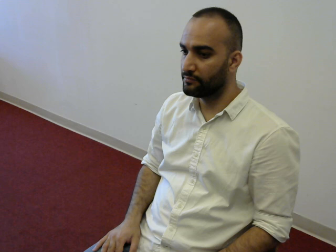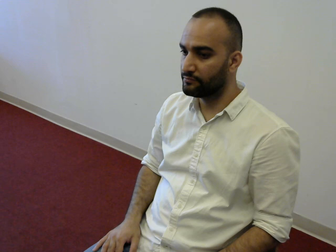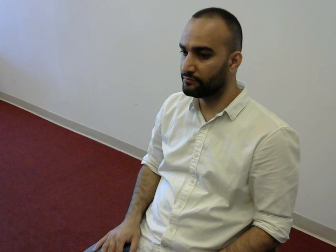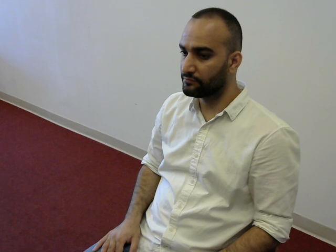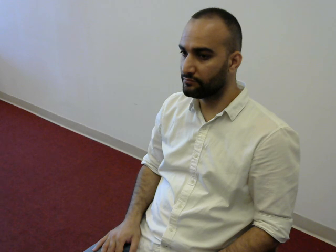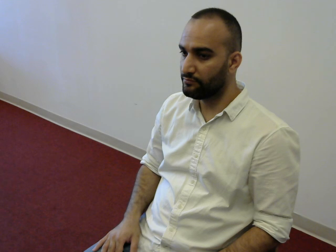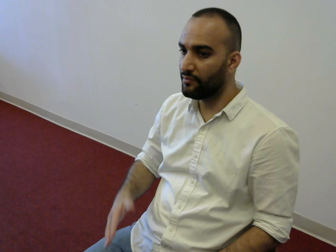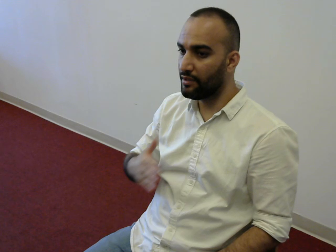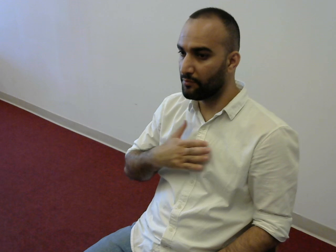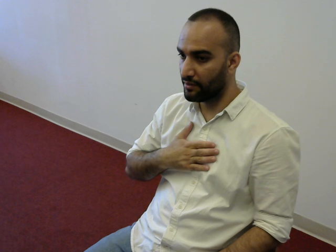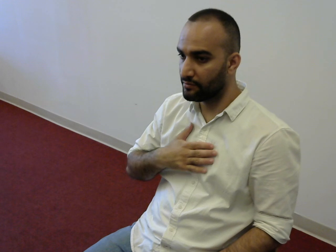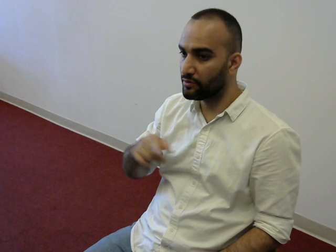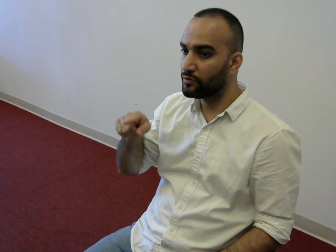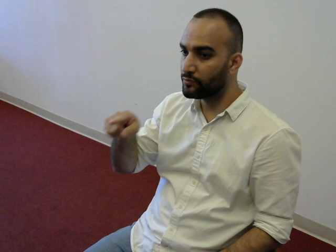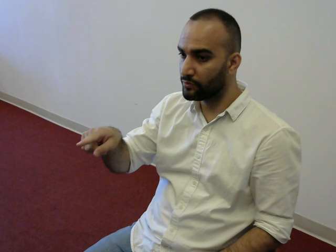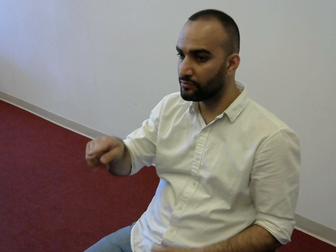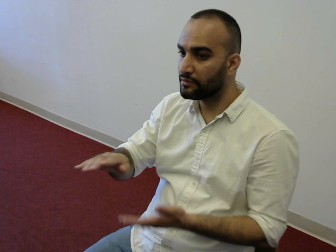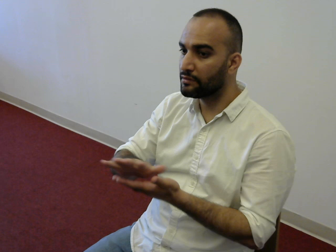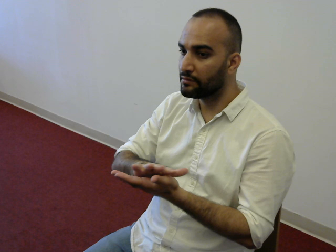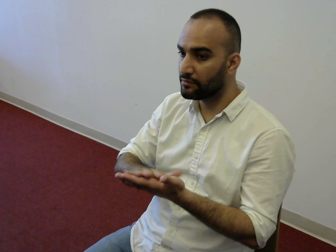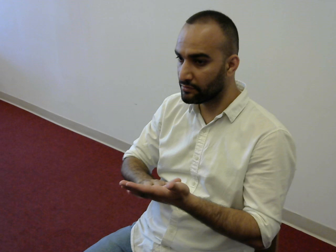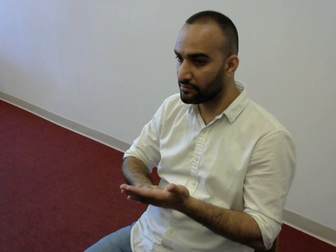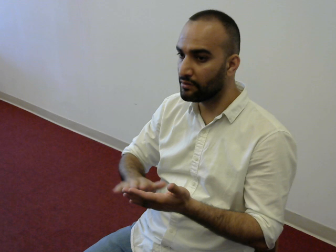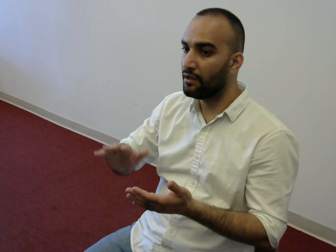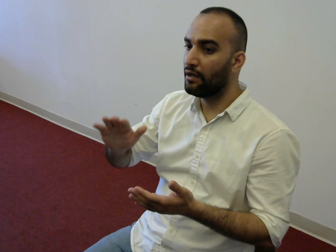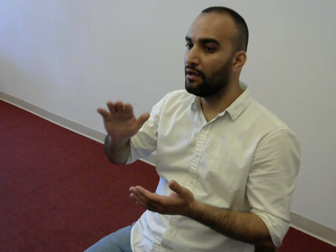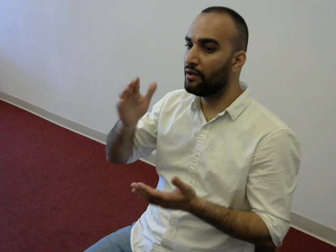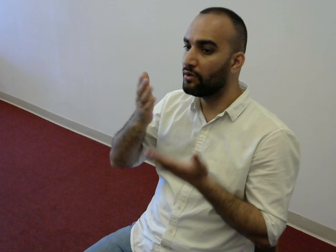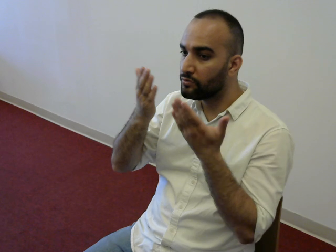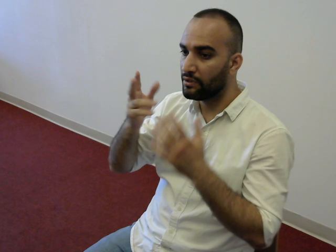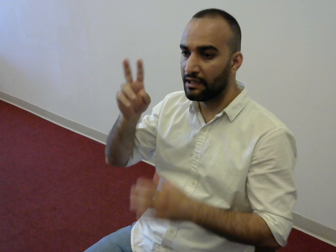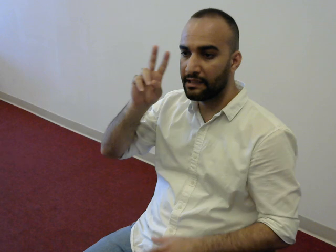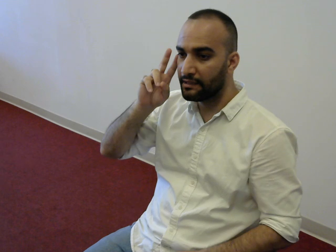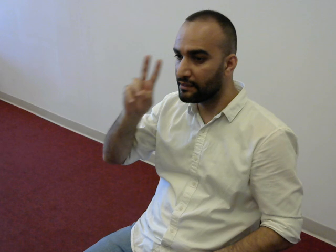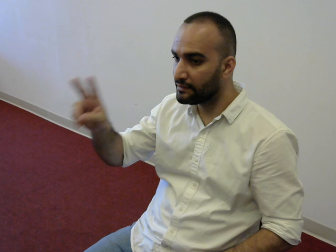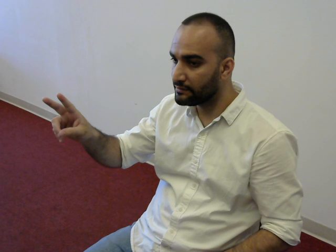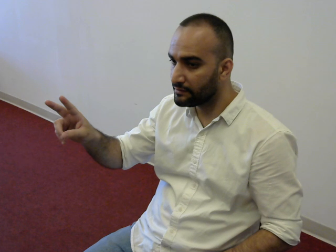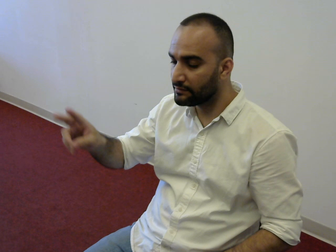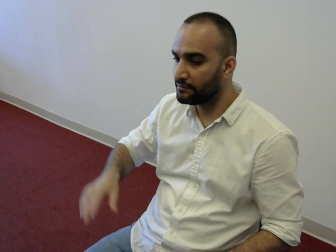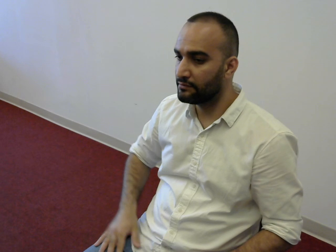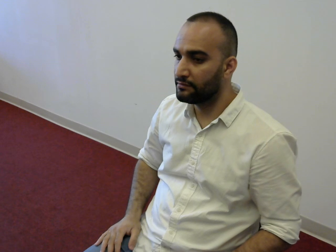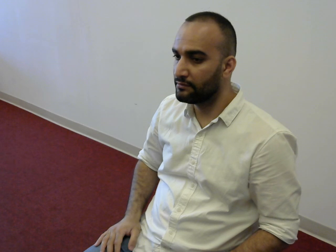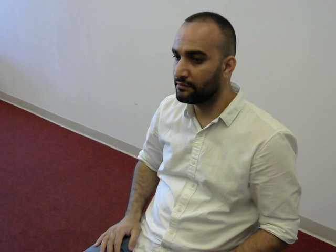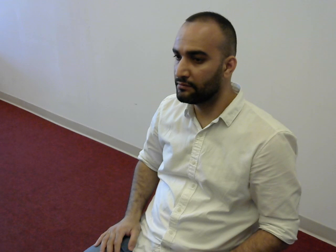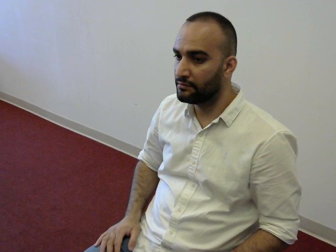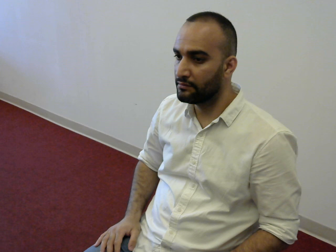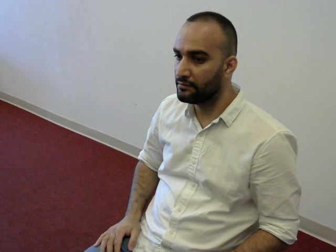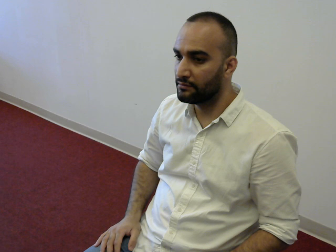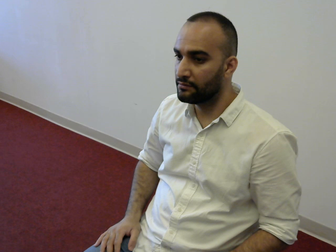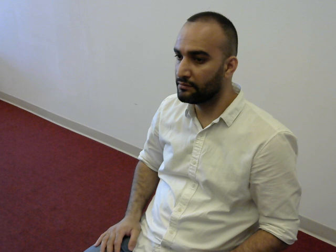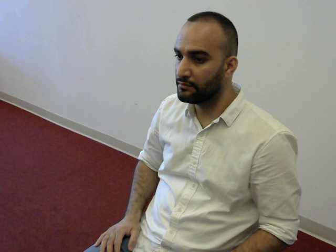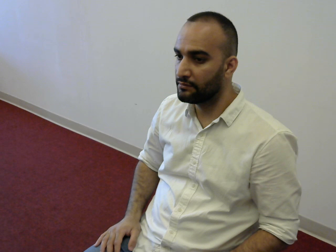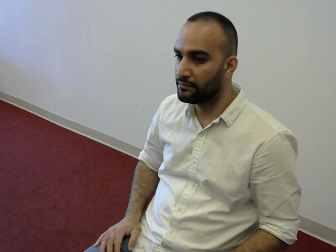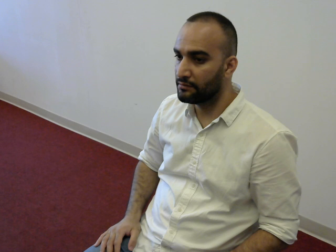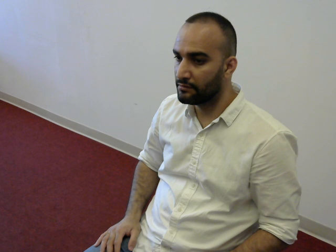Mən bu yazını oxuya bilmirəm